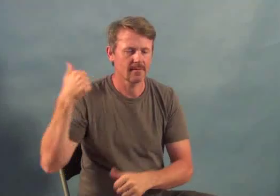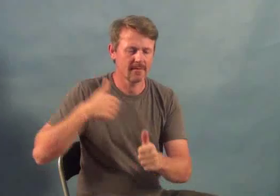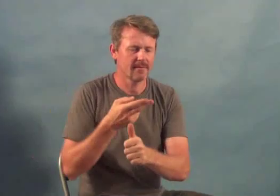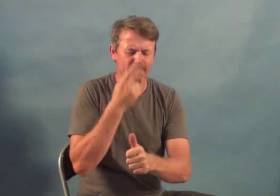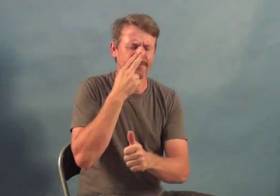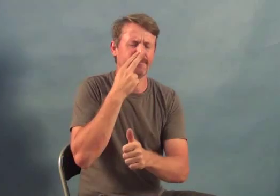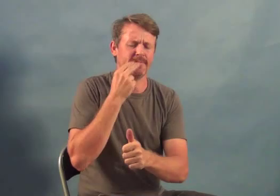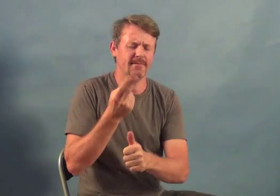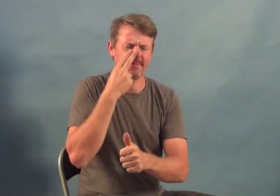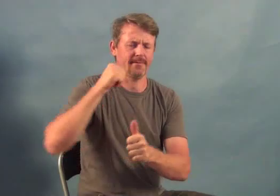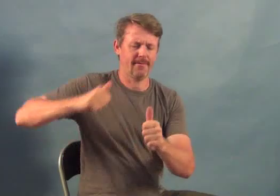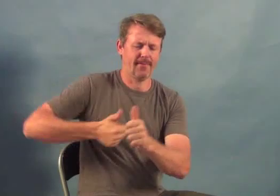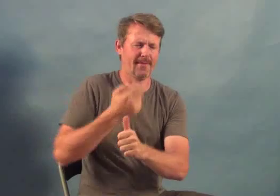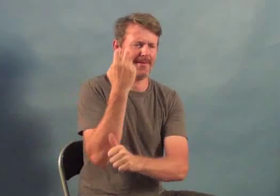Ktoś podszedł do Charliego Chaplina od tyłu i dostał w twarz tym kitem.